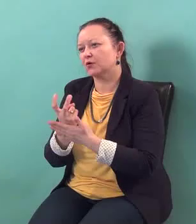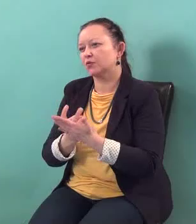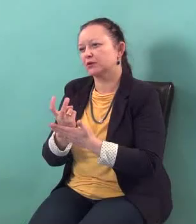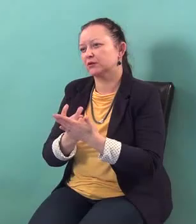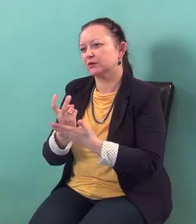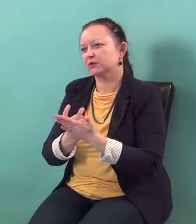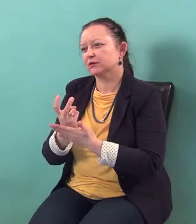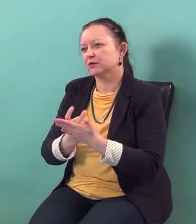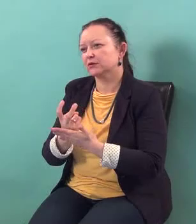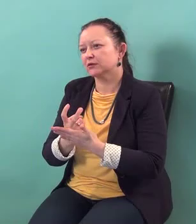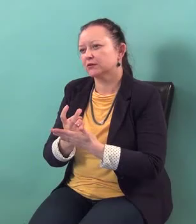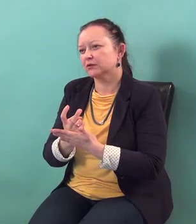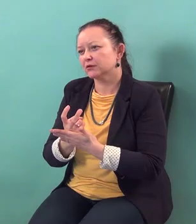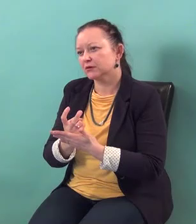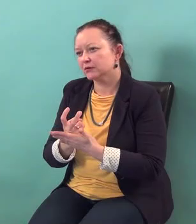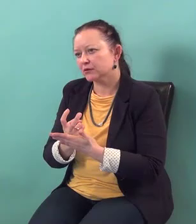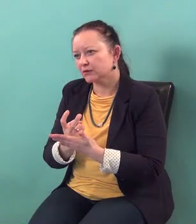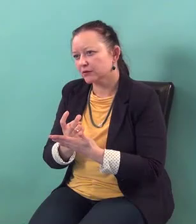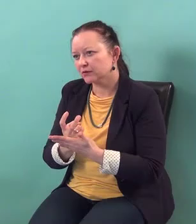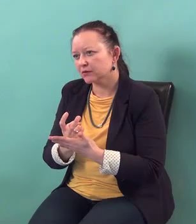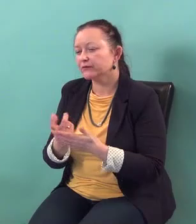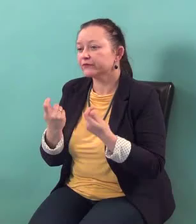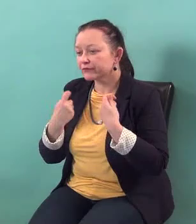W lutym.